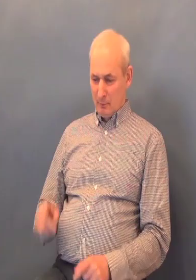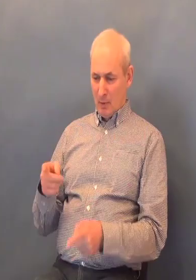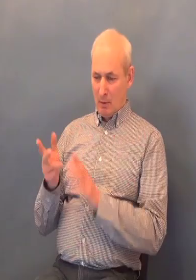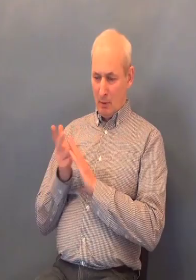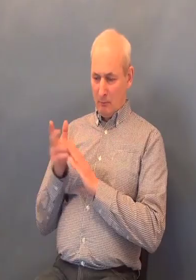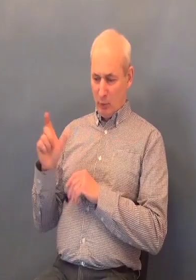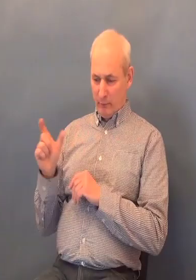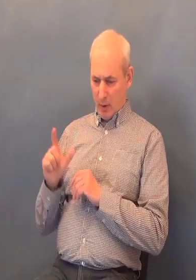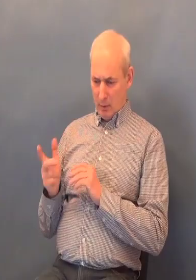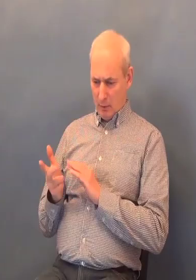Osiemnastego, w czwartek.